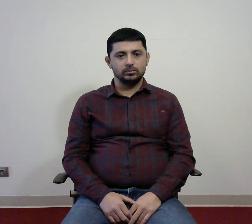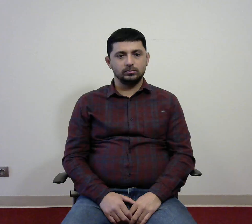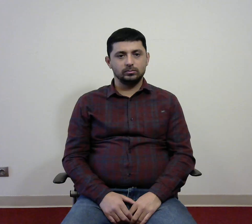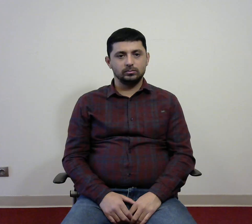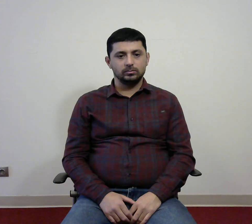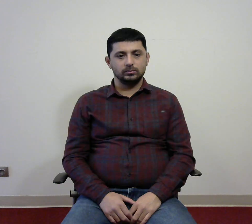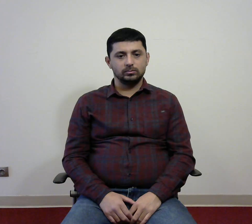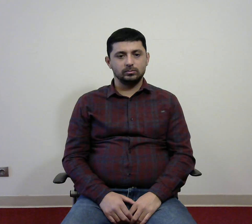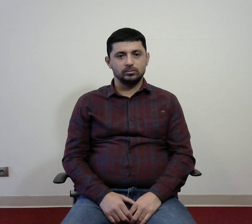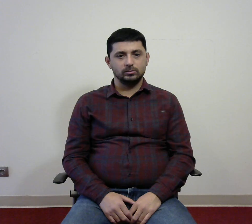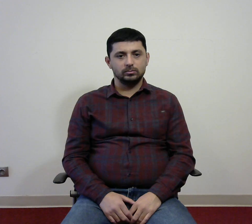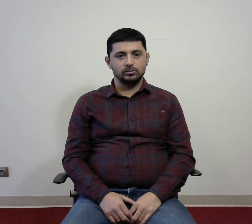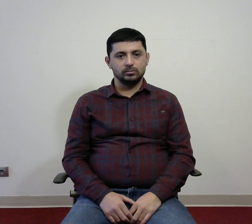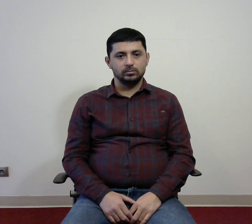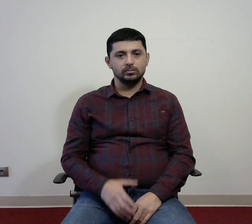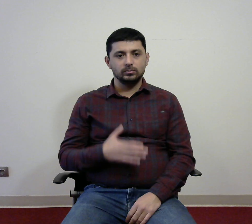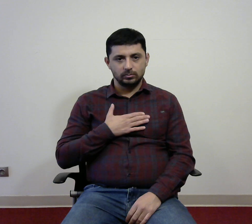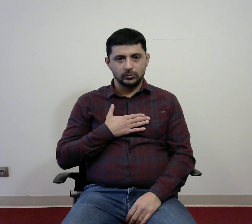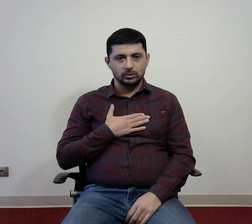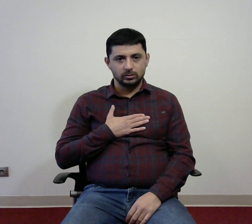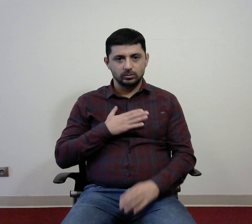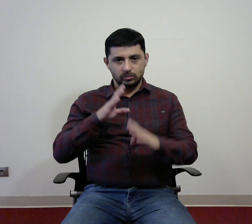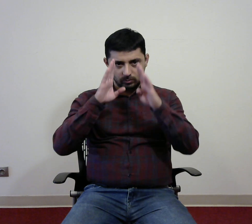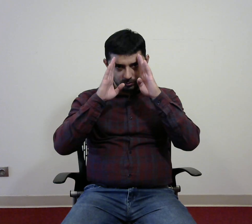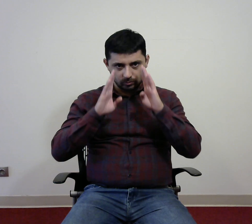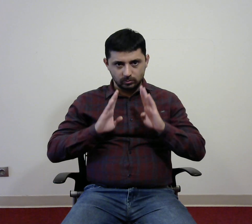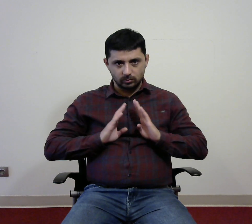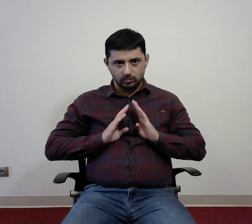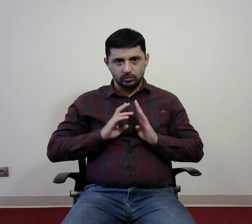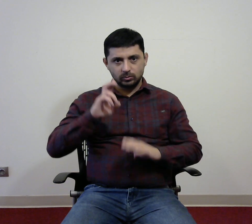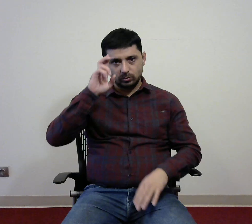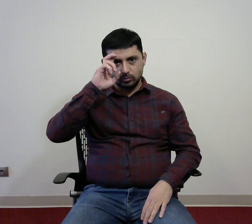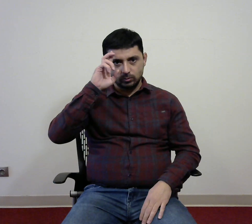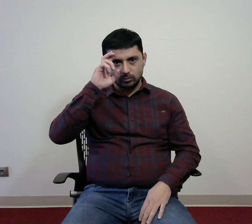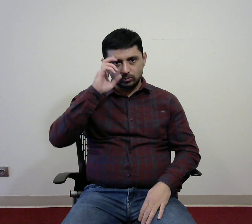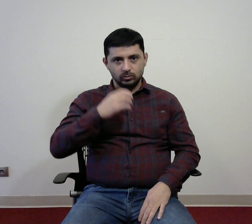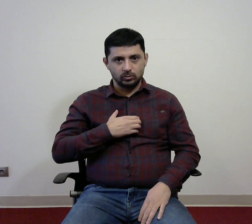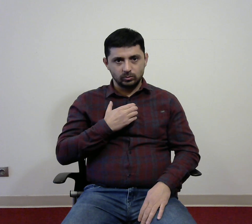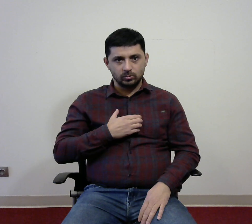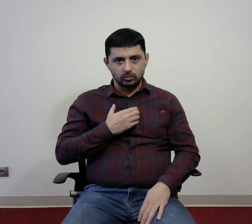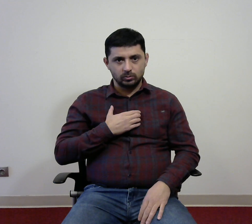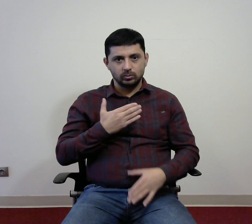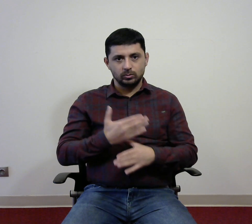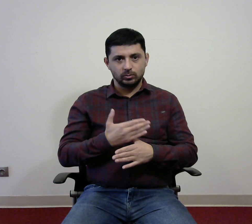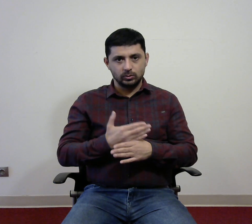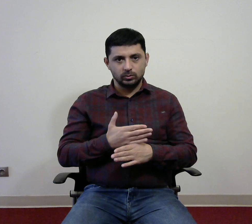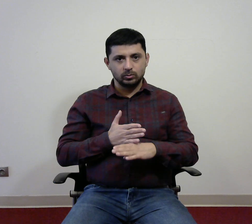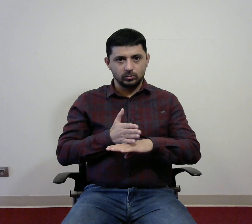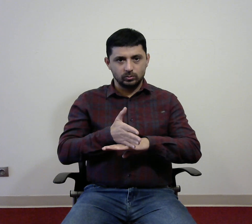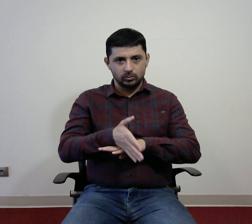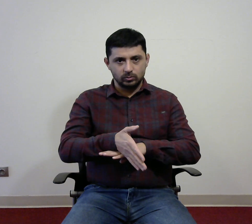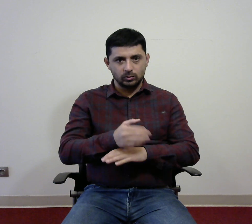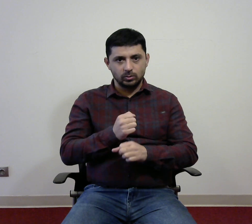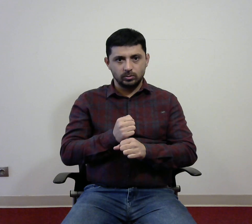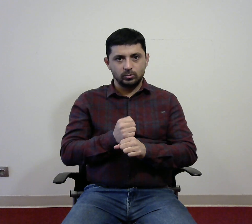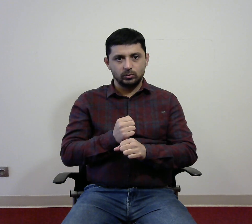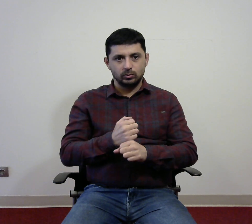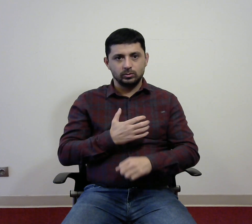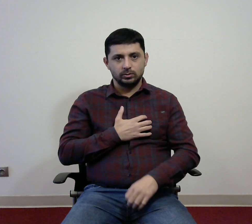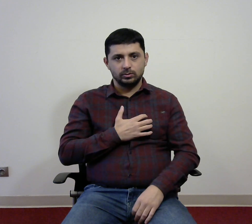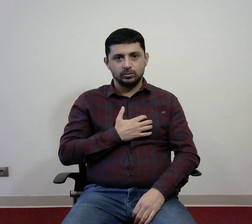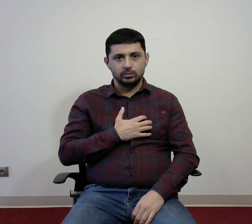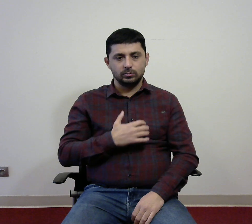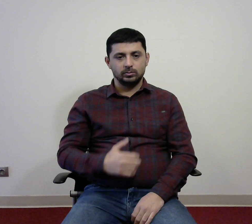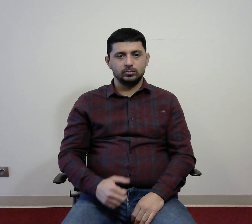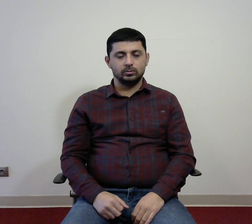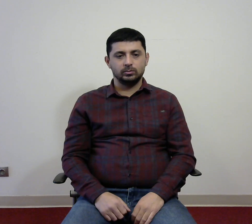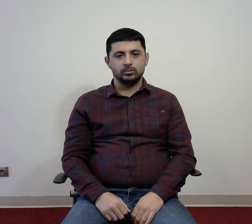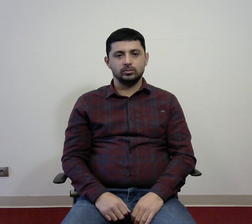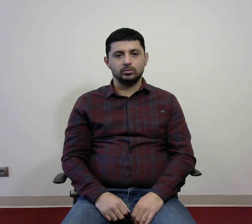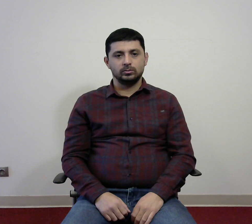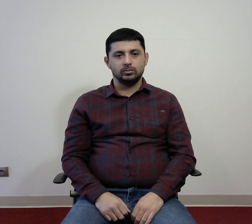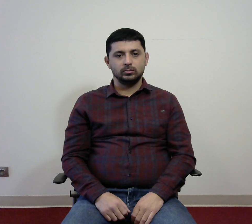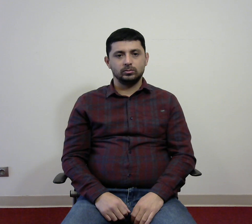Mən ünvanlı dövlət sosial yardımına müraciət etmək istəyirəm